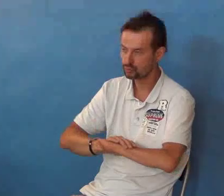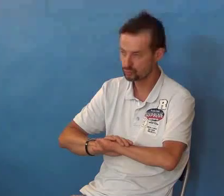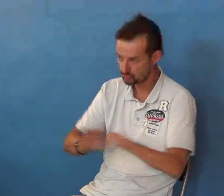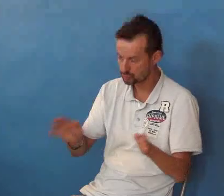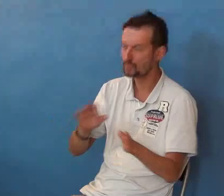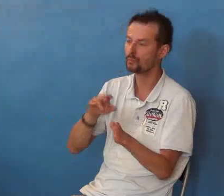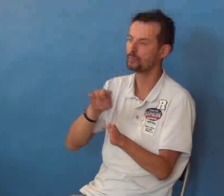Idzie na górę.